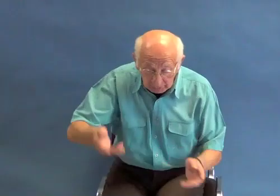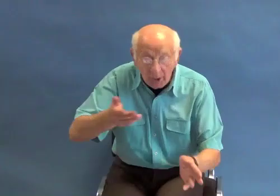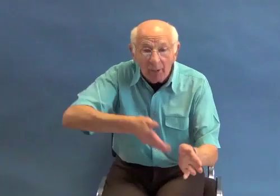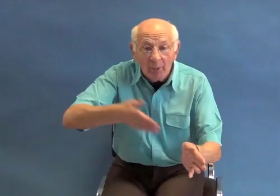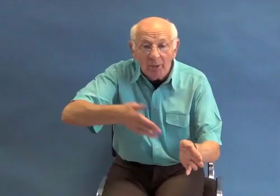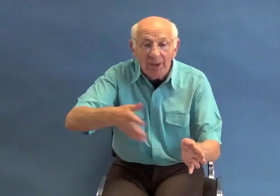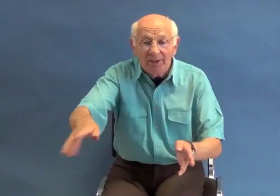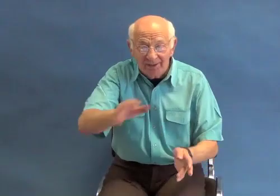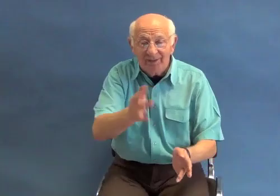Bo jest pociąg.